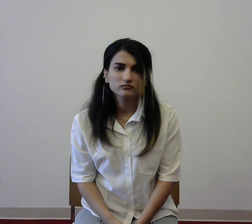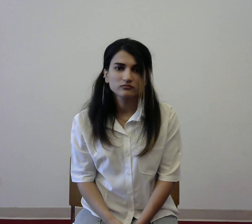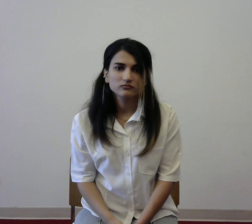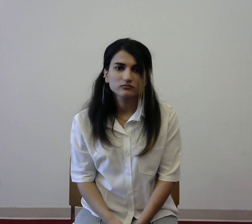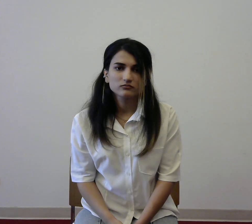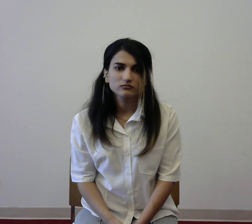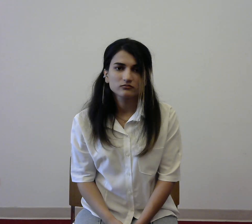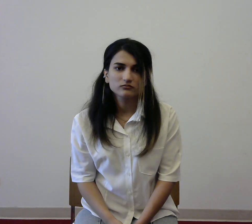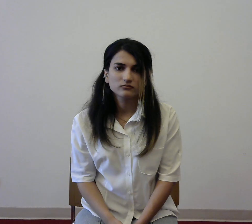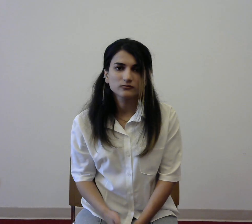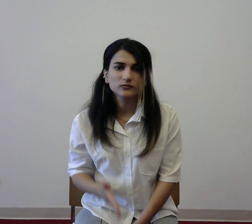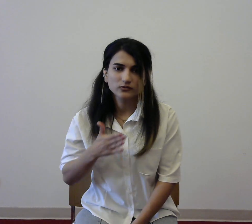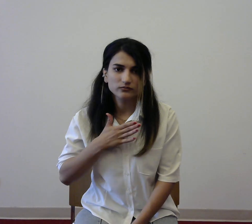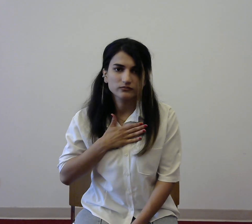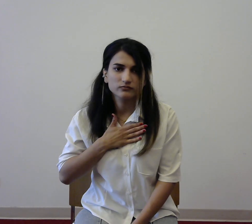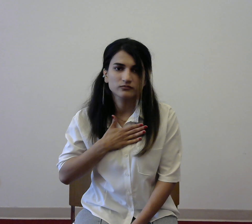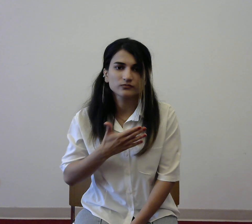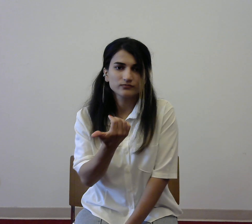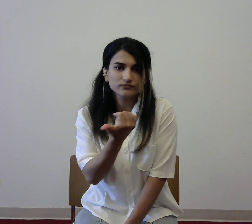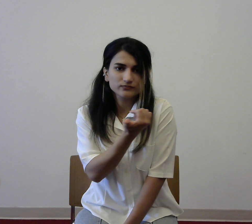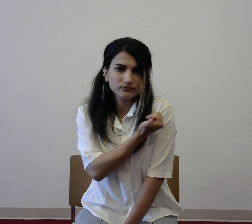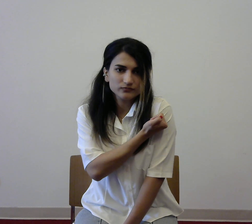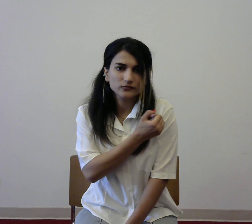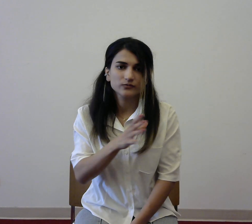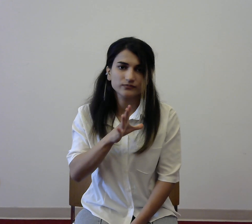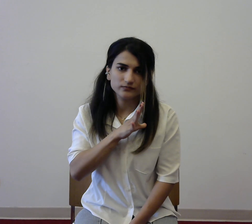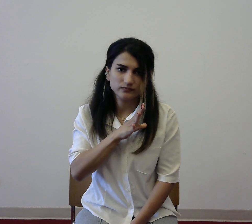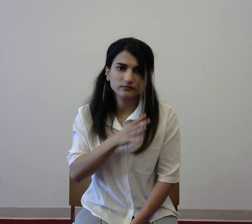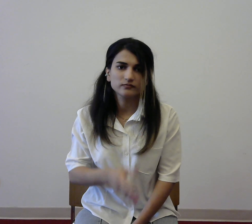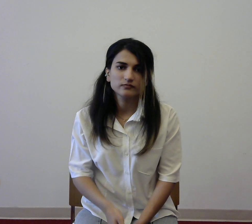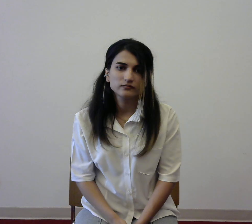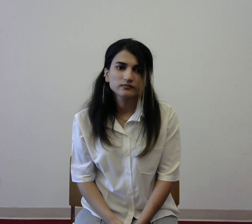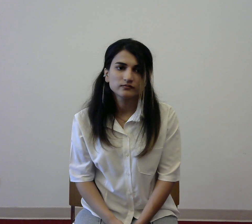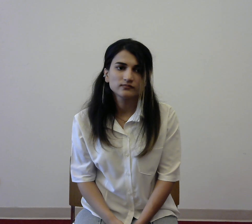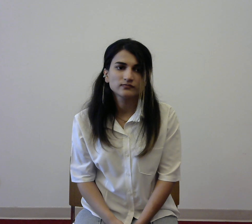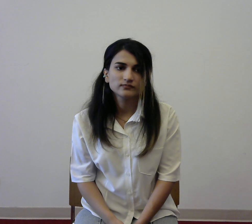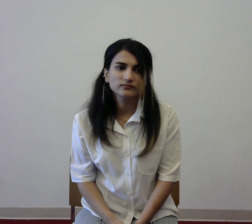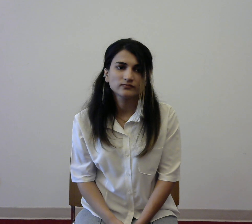Mən vaksin vurdurmuşam